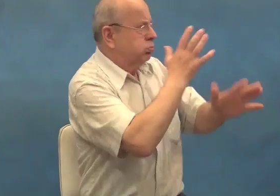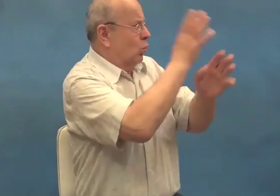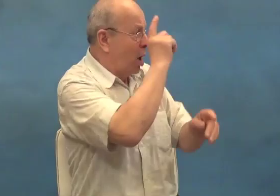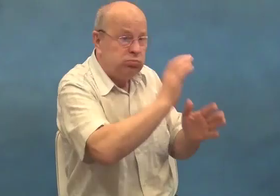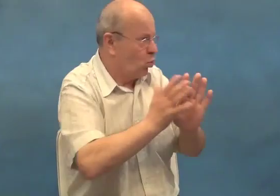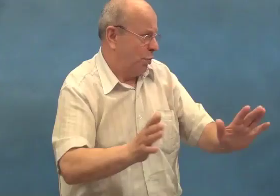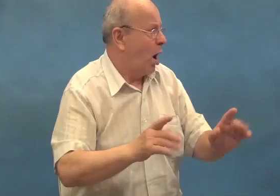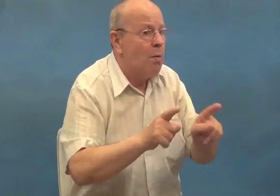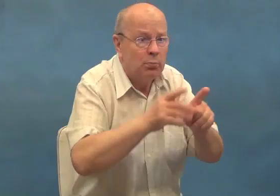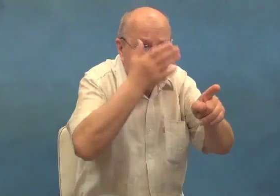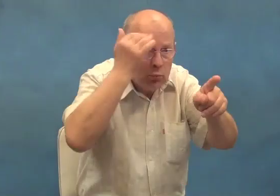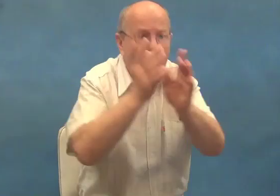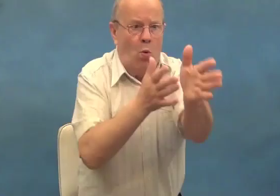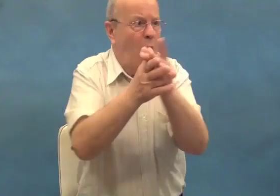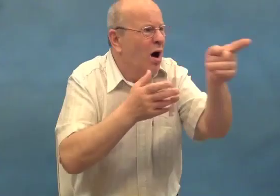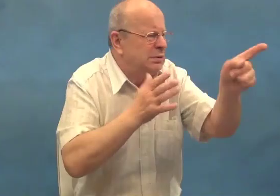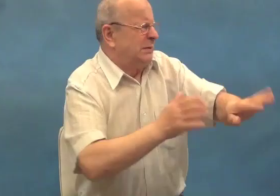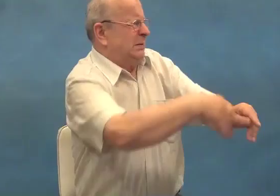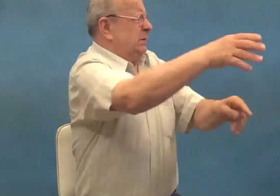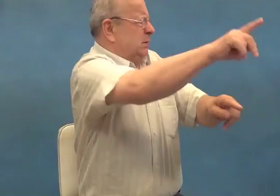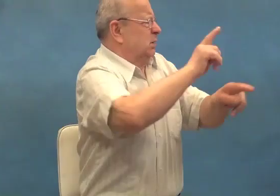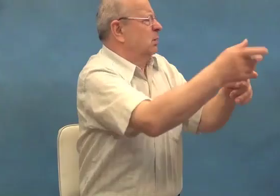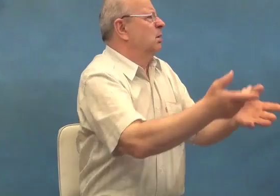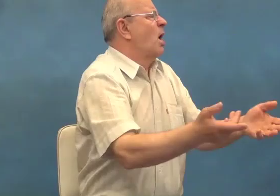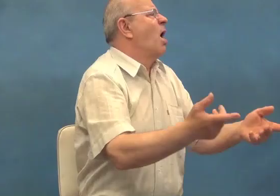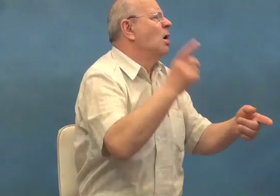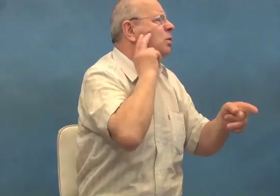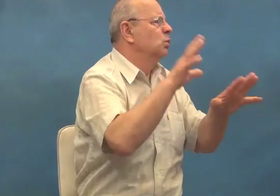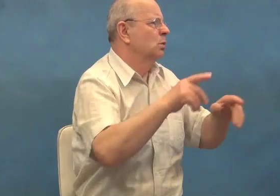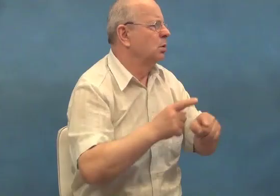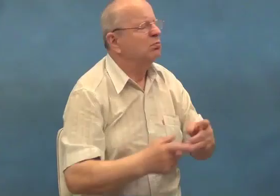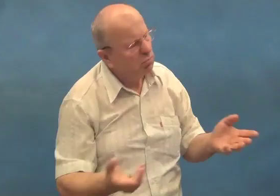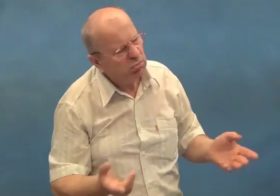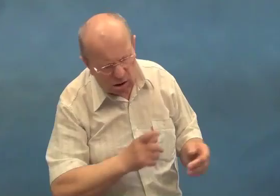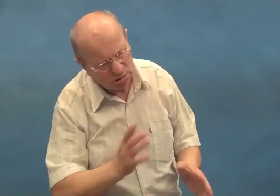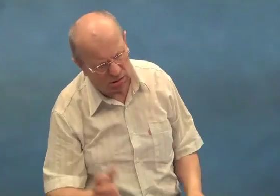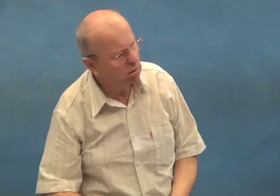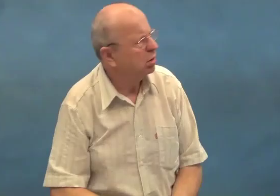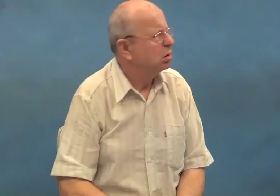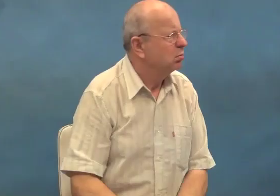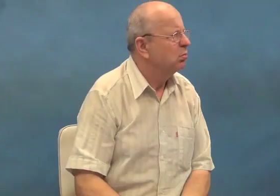To ona, zawsze rozmawia z kimś, z kim dobrze rozmawia, a resztę unika, dużo głuchych jest niezadowolonych z tego.